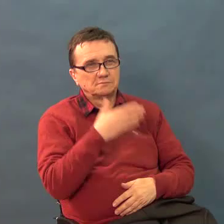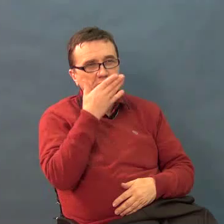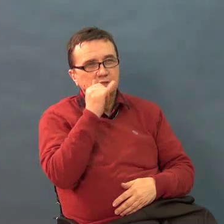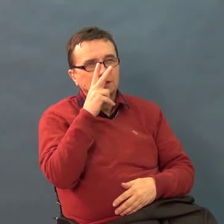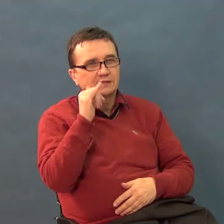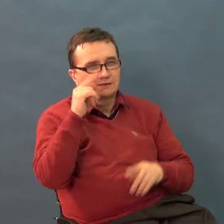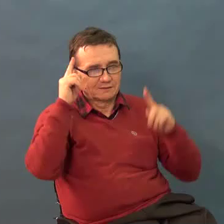Miki.